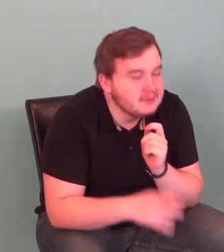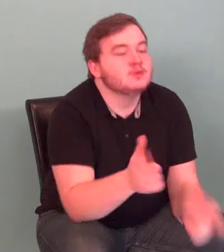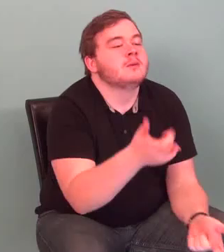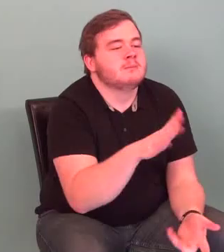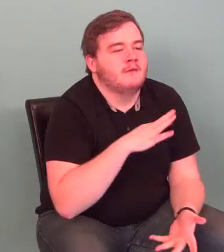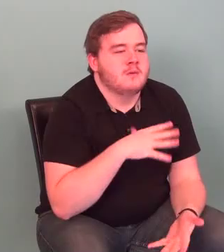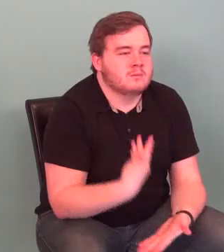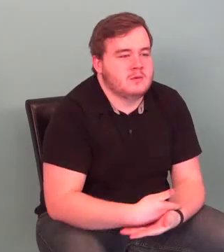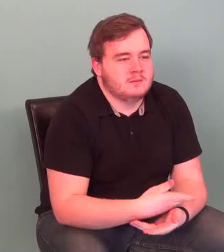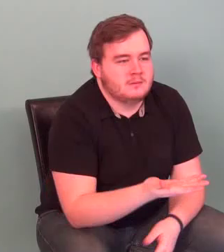Kiedy masz wolne? Zaproponuj.